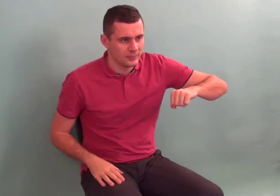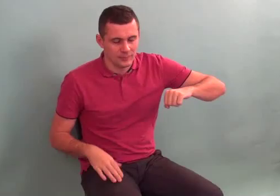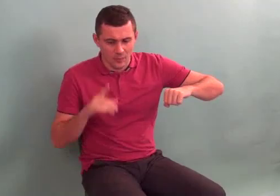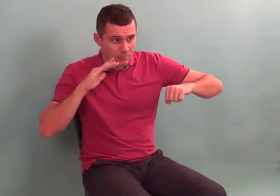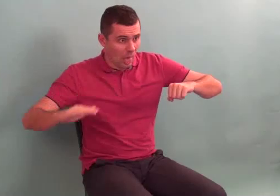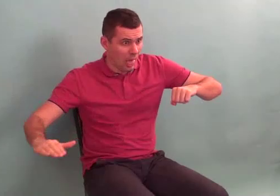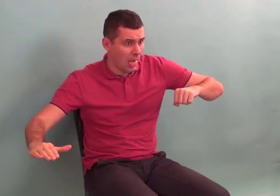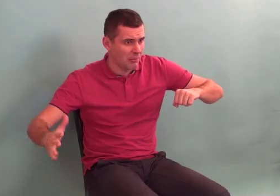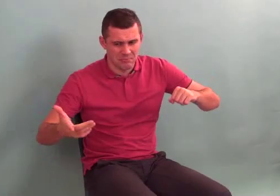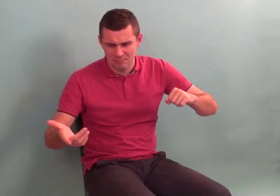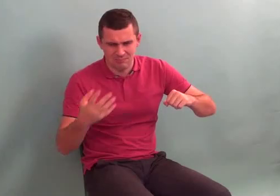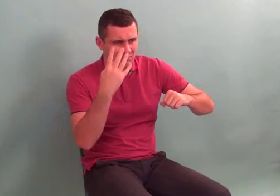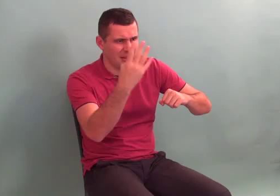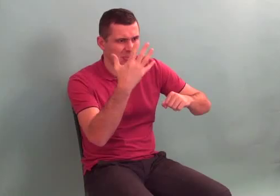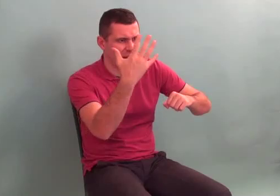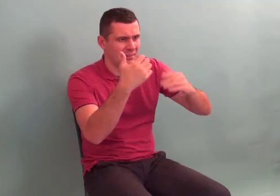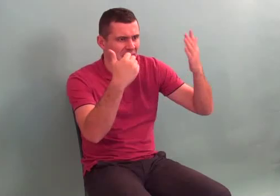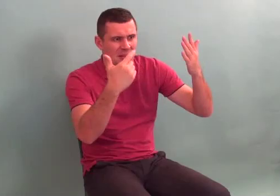Obok mały chłopczyk, cztero-, pięcio-, sześcio- lub siedmioletni.